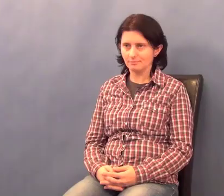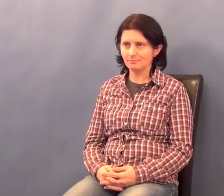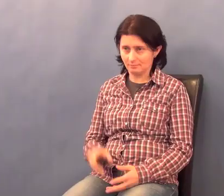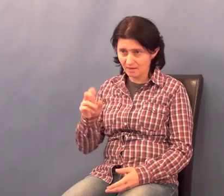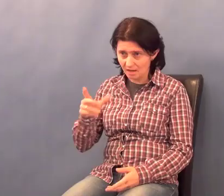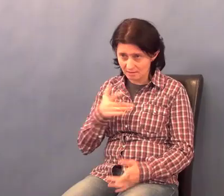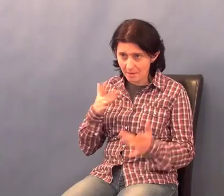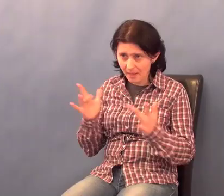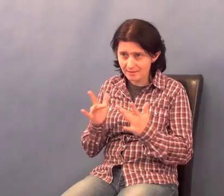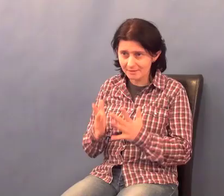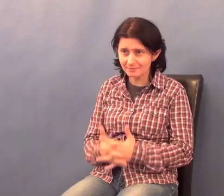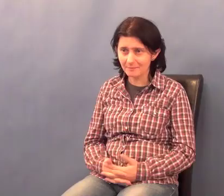Tak! Mam rację?